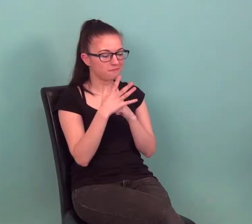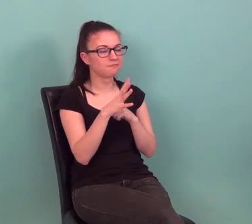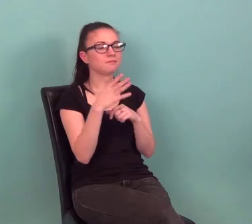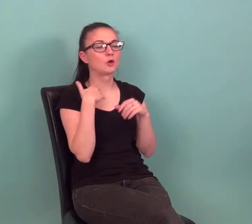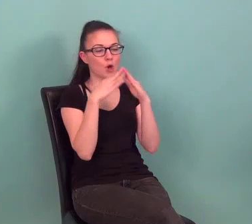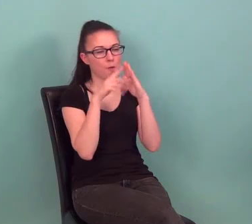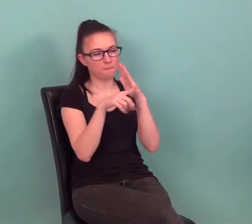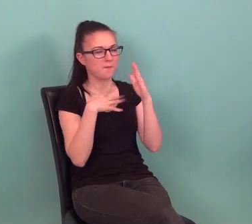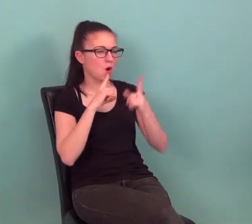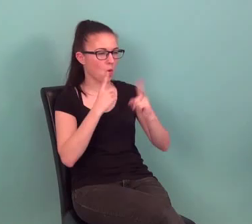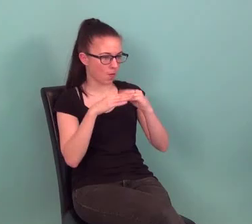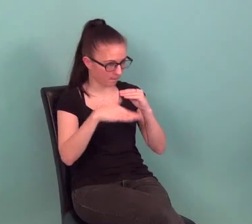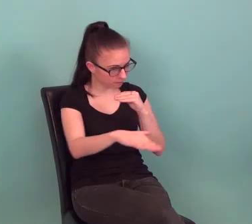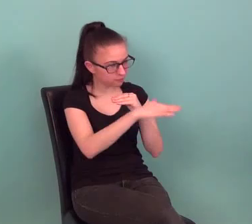Był dom, który miał ogród.